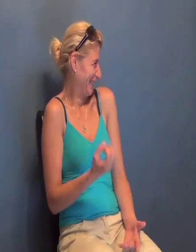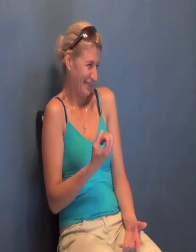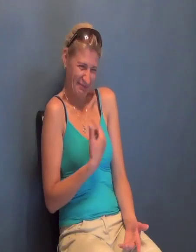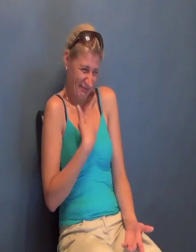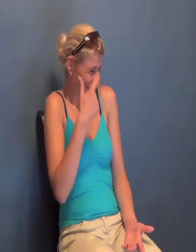Tak, tak.